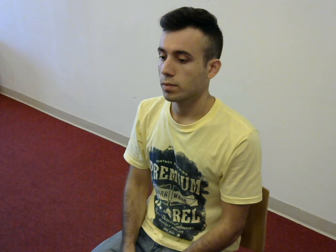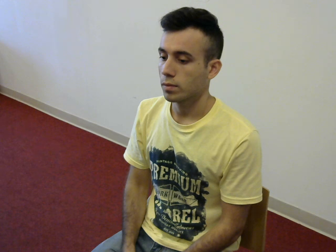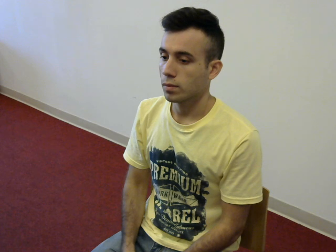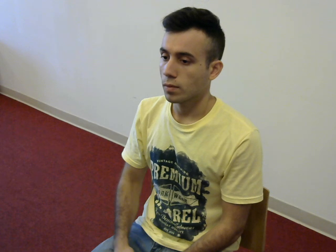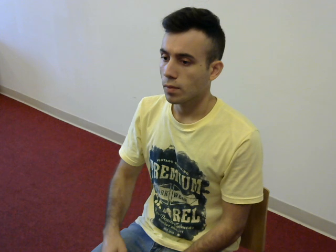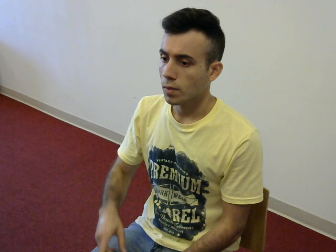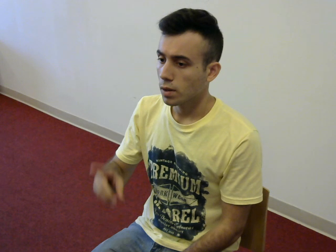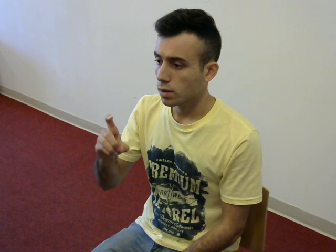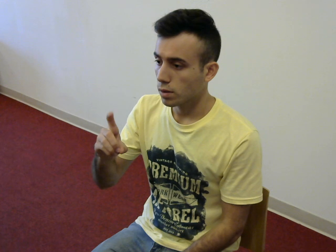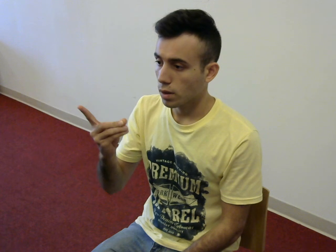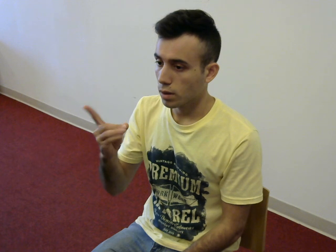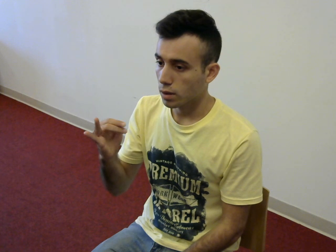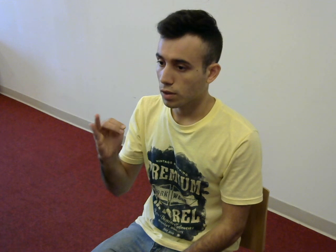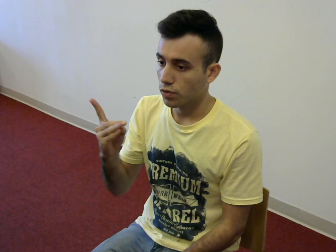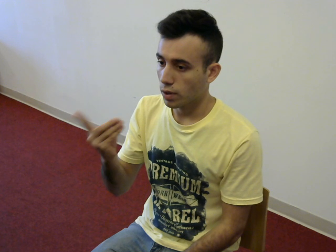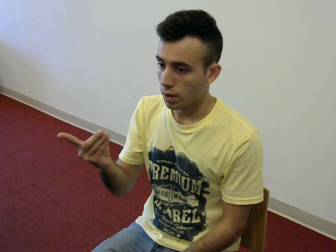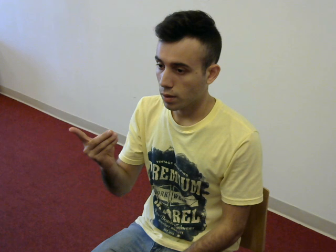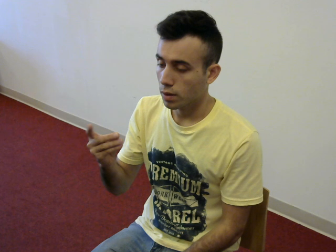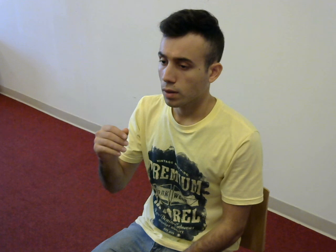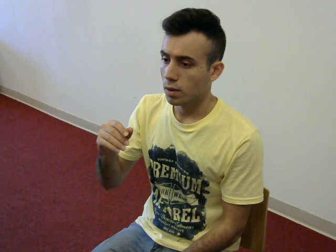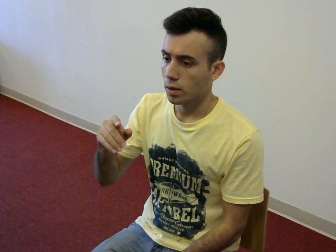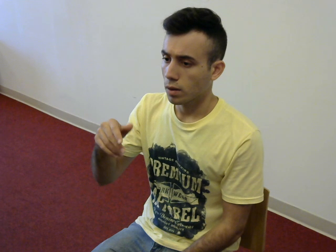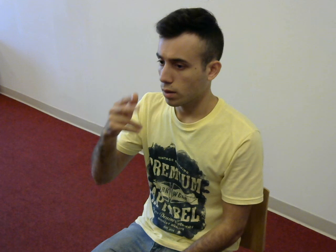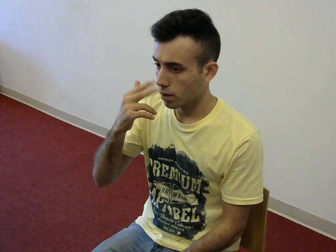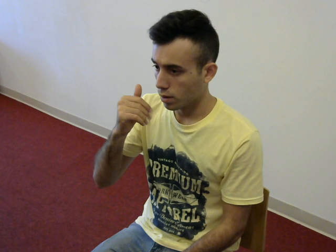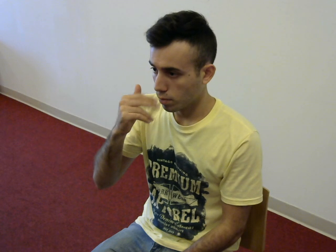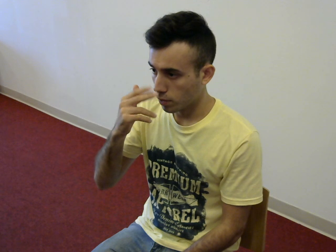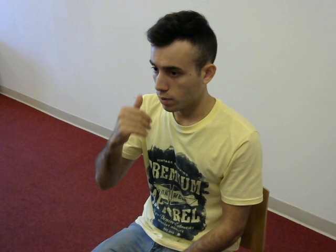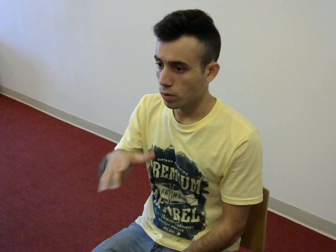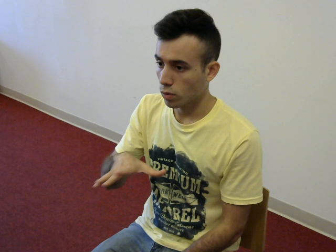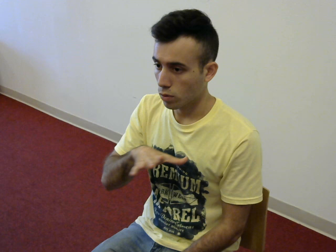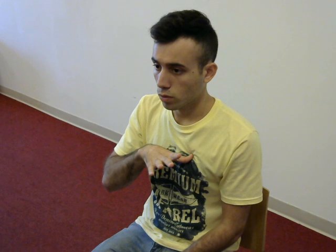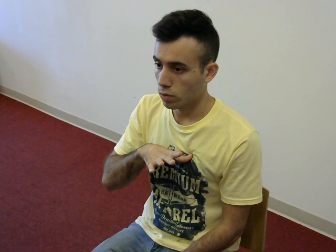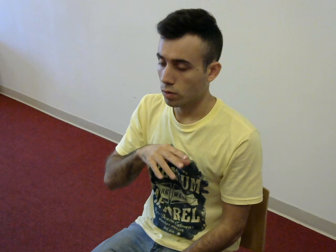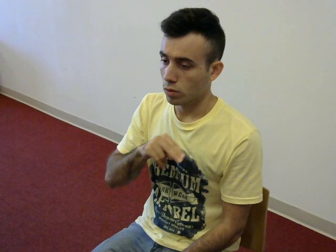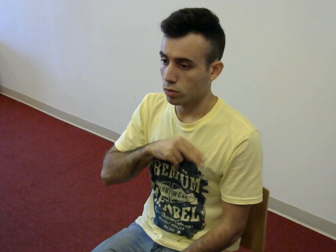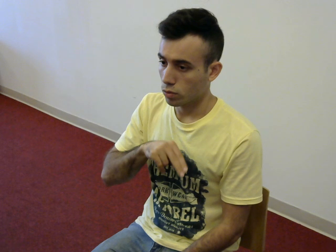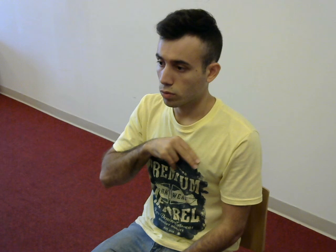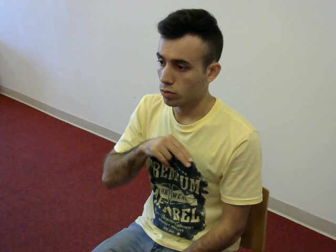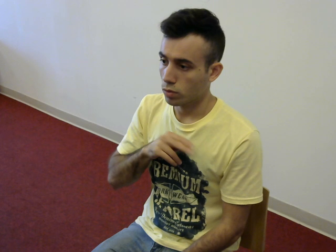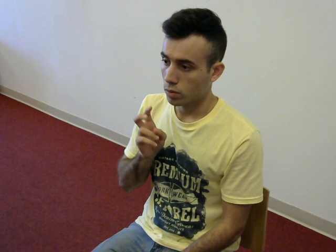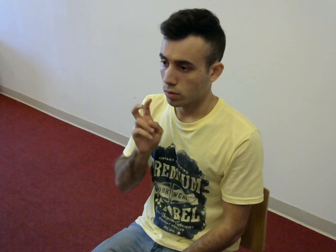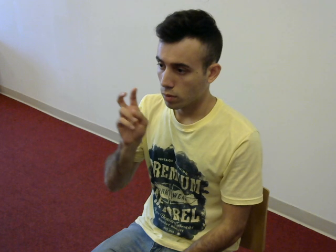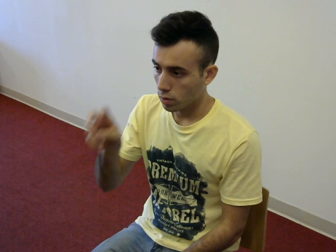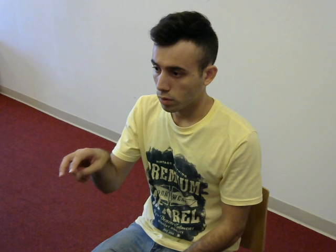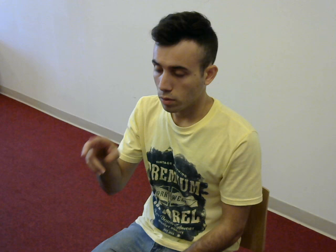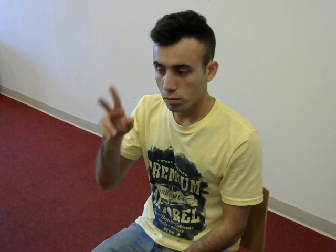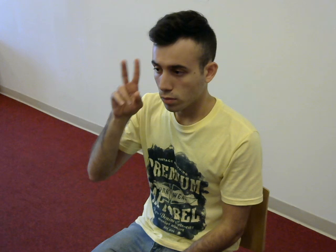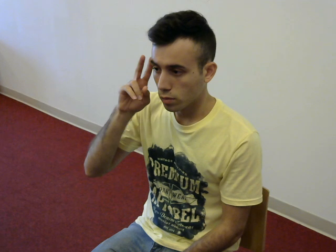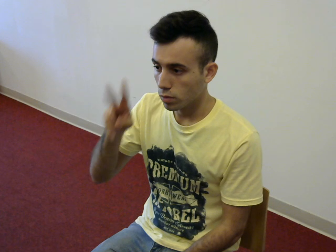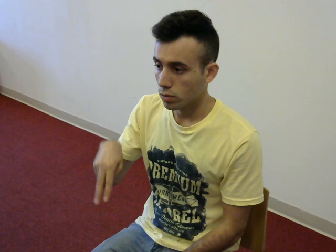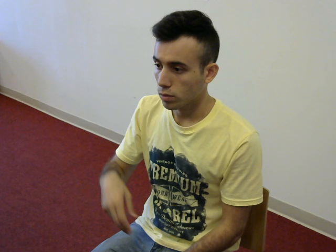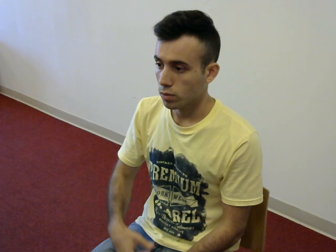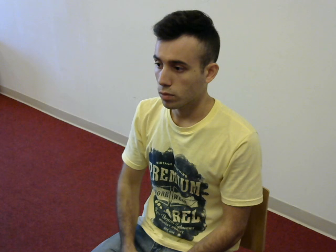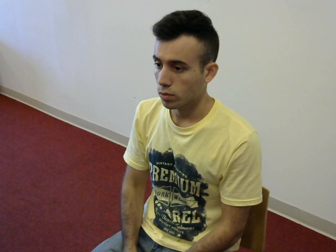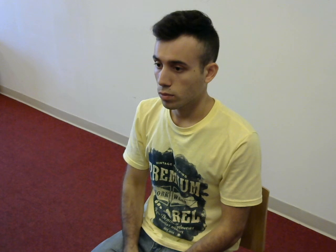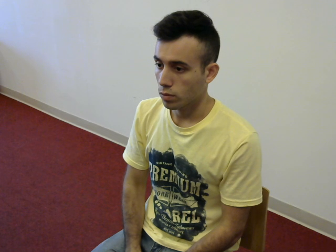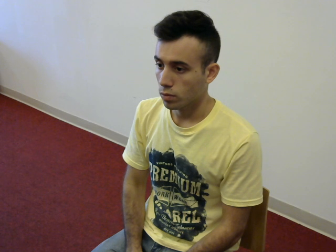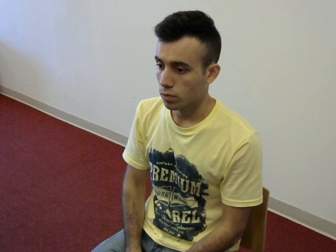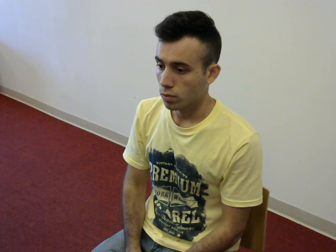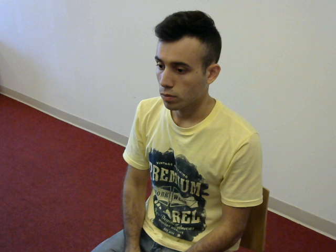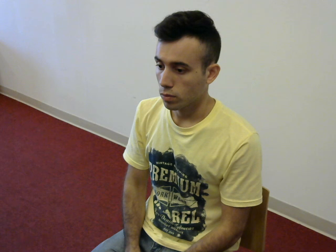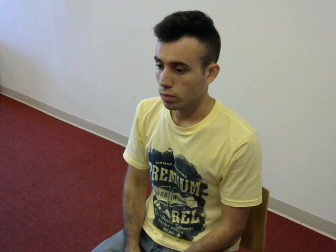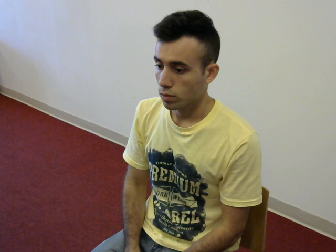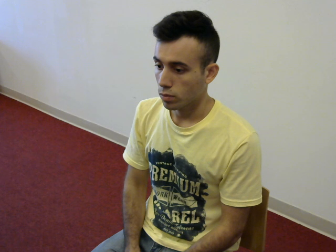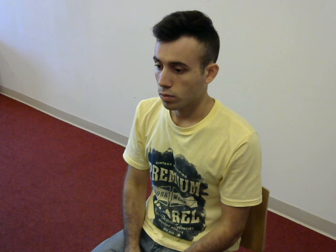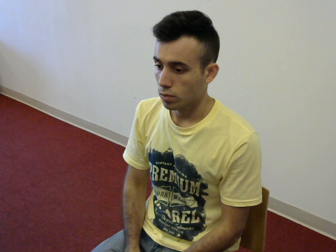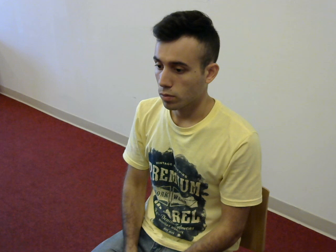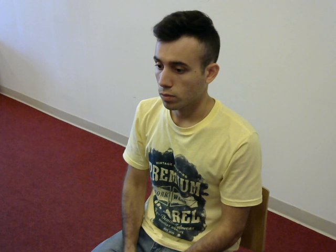Zərifə qrip olub, işə gələ bilmir